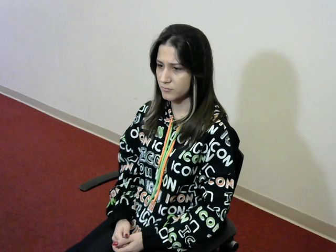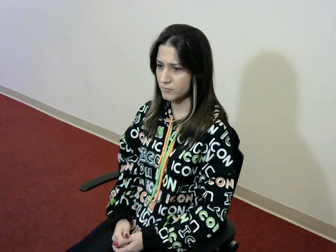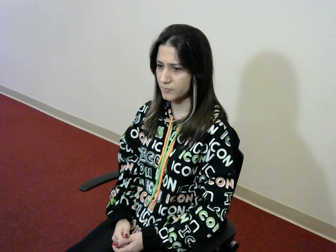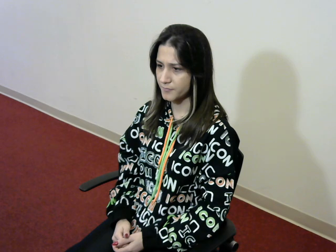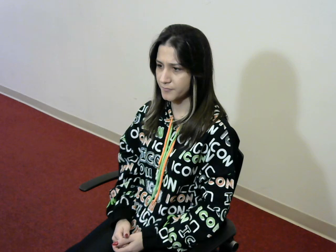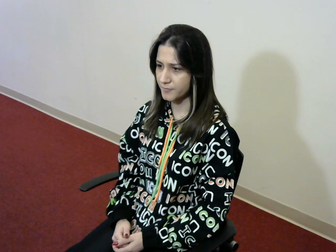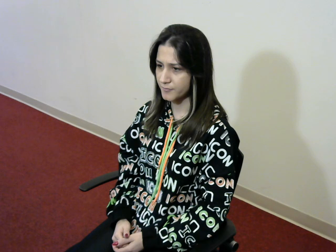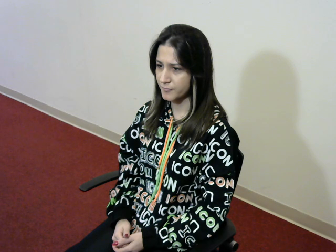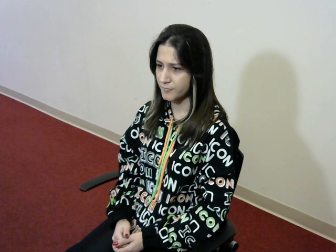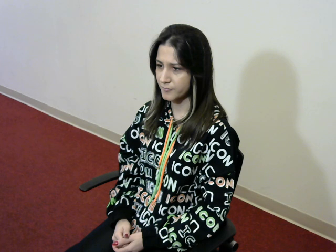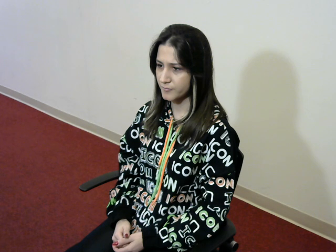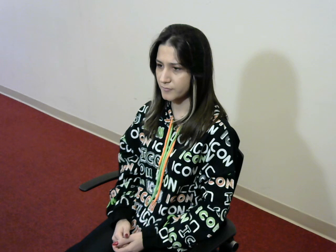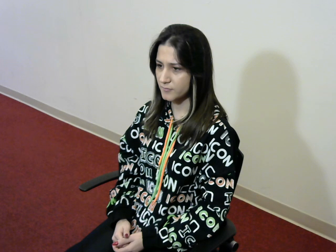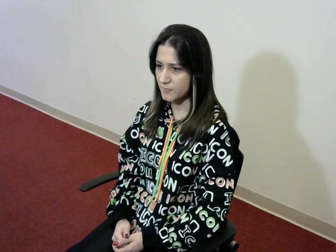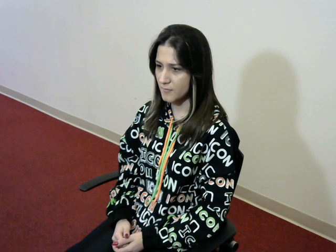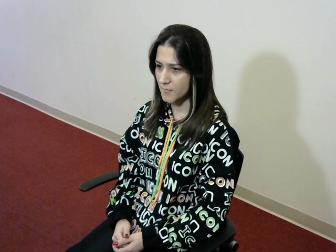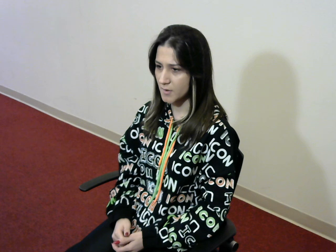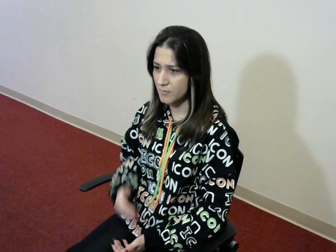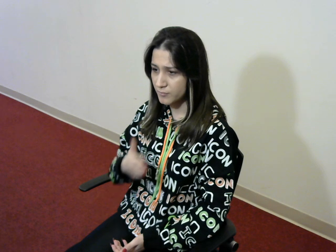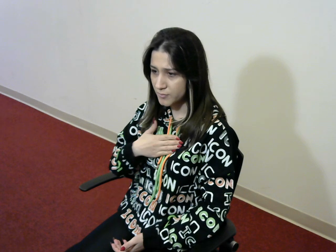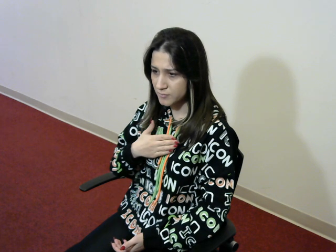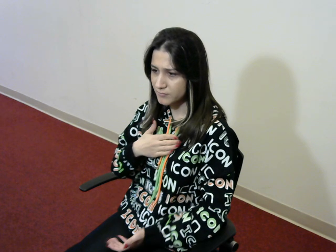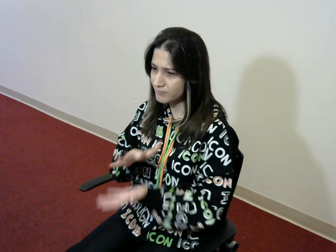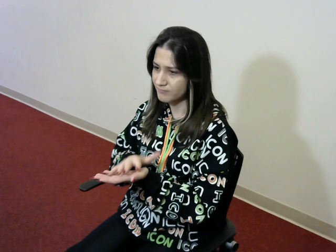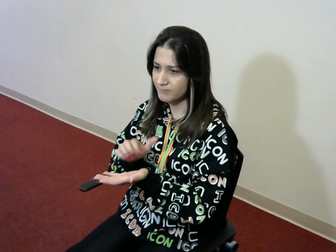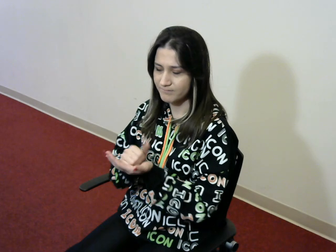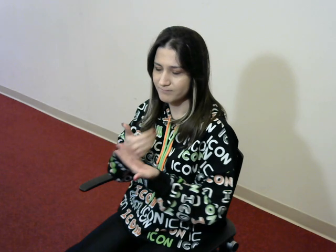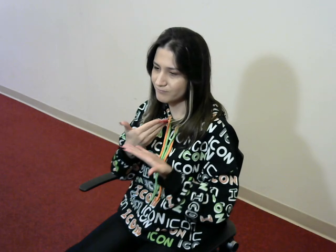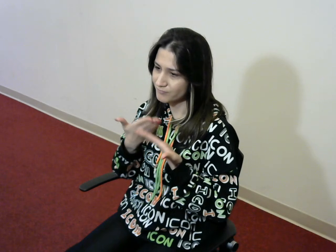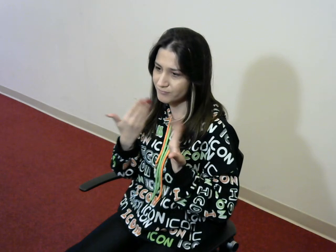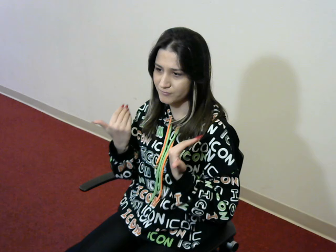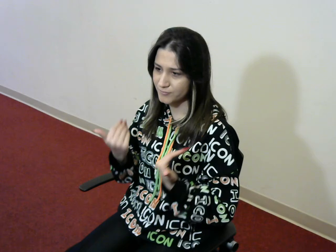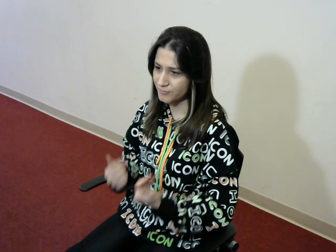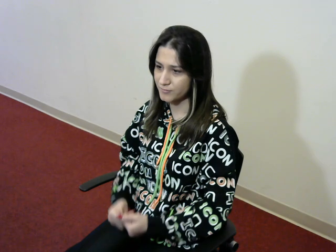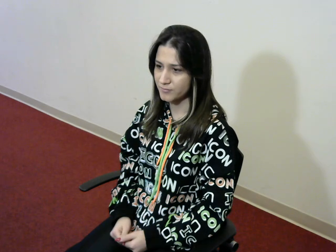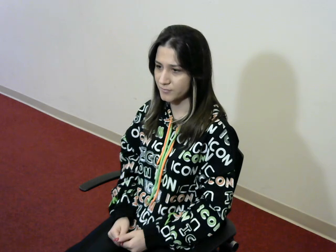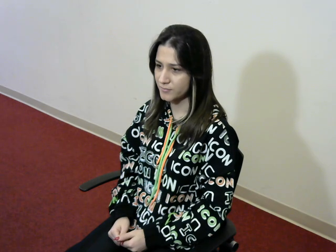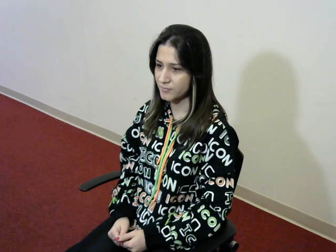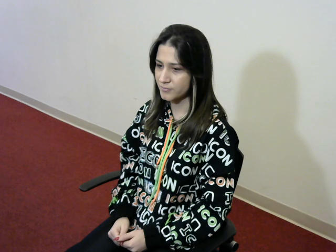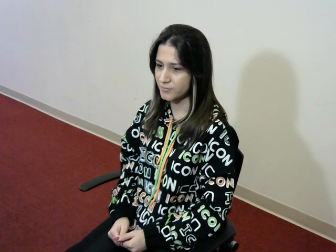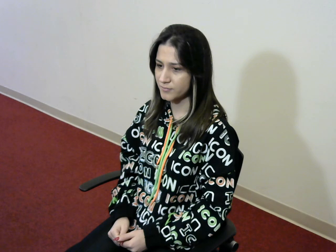Mənim ləqəbim yoxdur